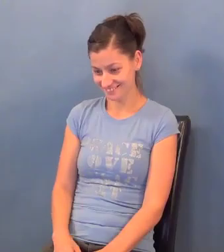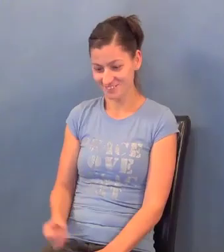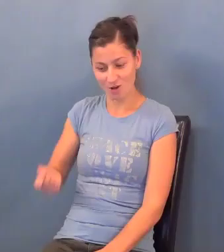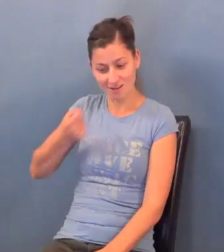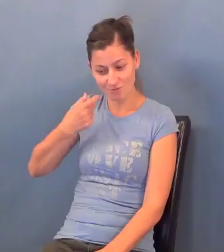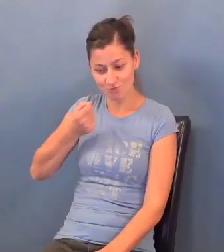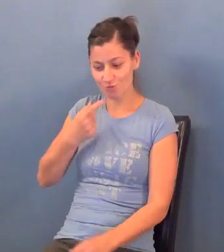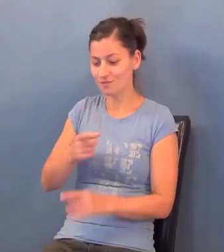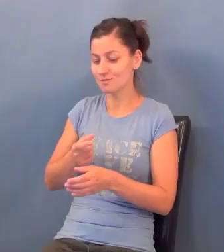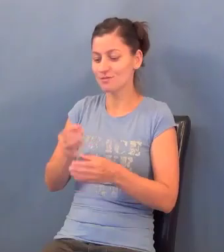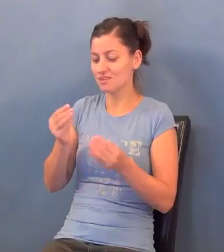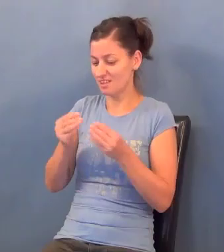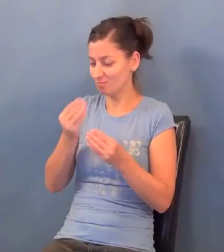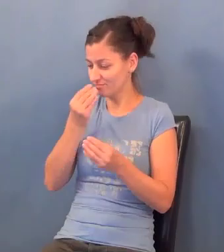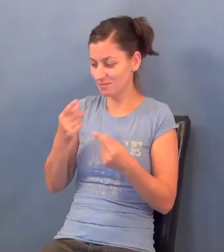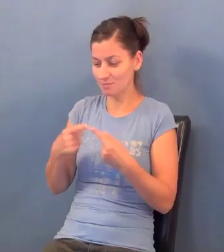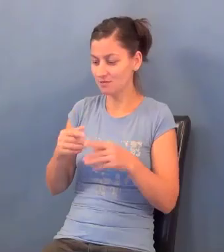Alkohol razem z jedzeniem, to nie pasuje.